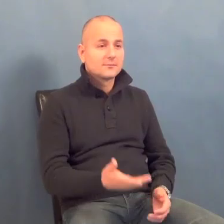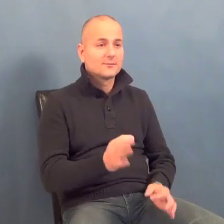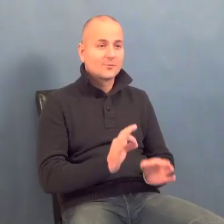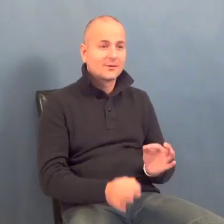Dokładnie.